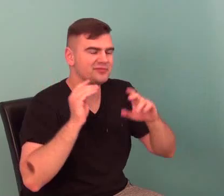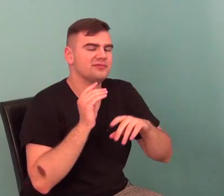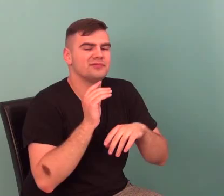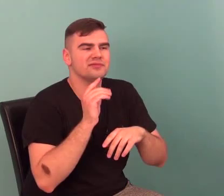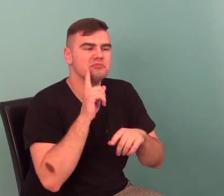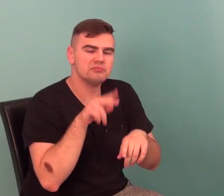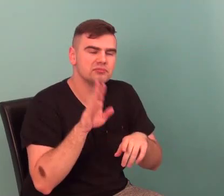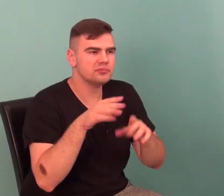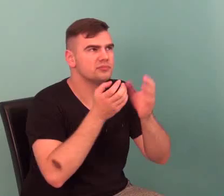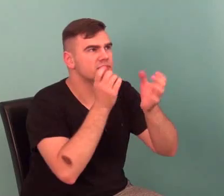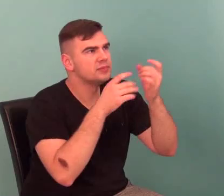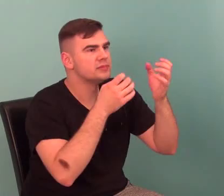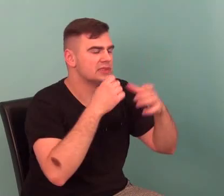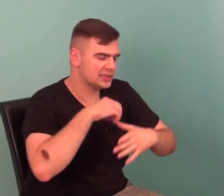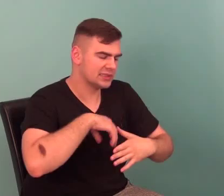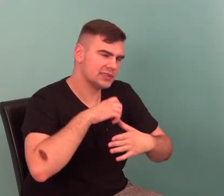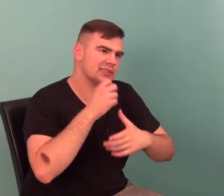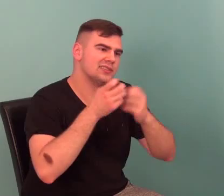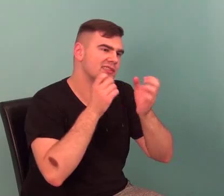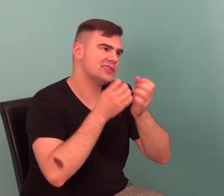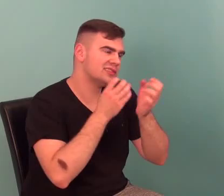Mężczyzna patrzy na niego i wraca do zbierania wrzucając owoce do przedniej kieszeni.